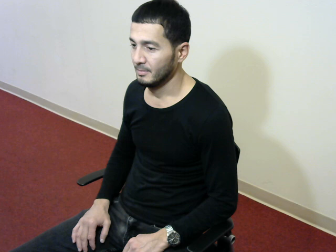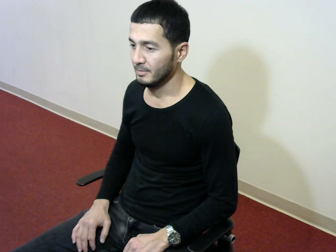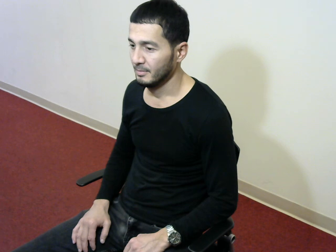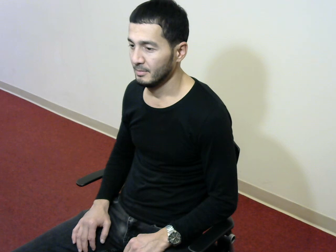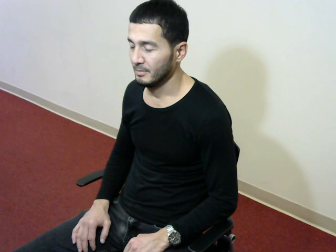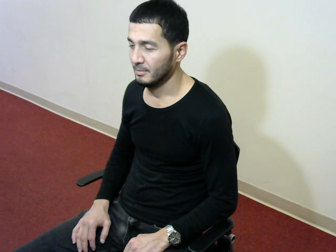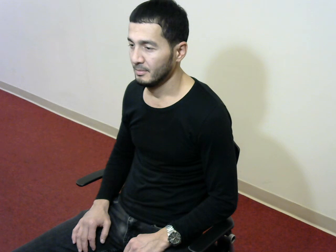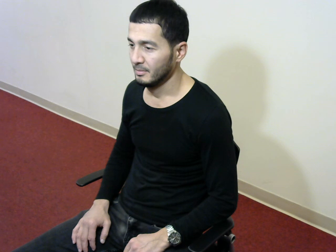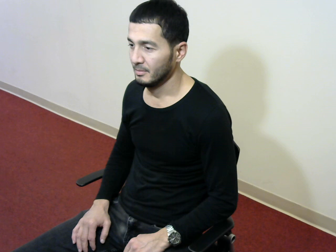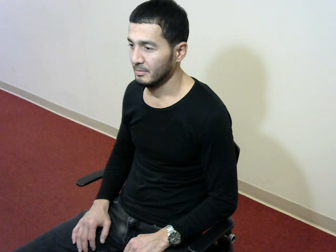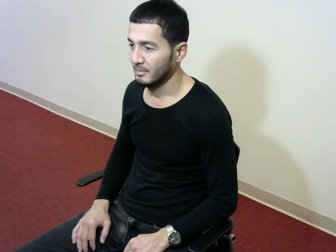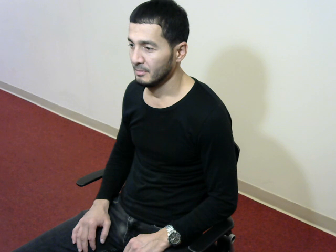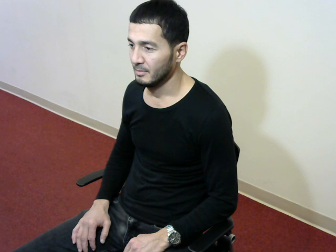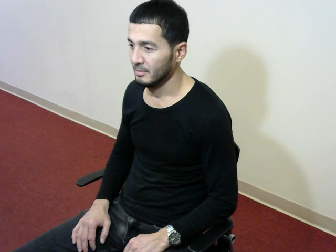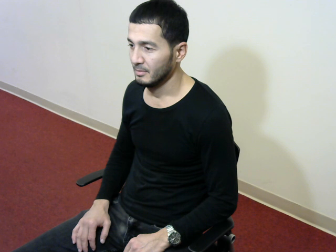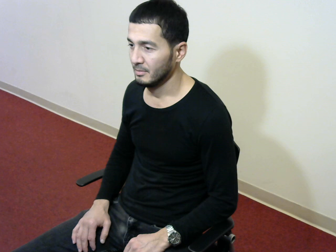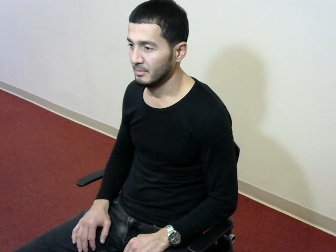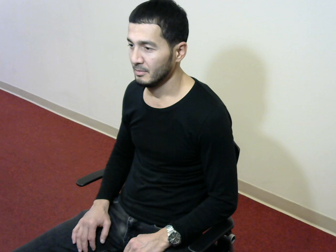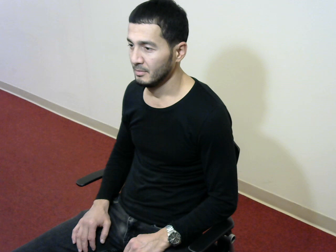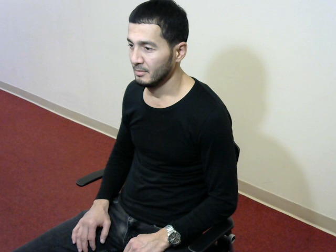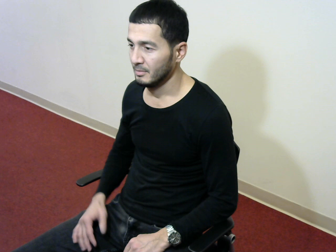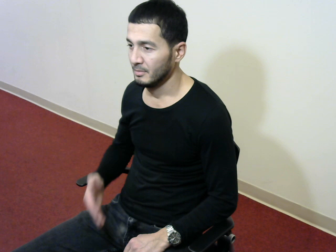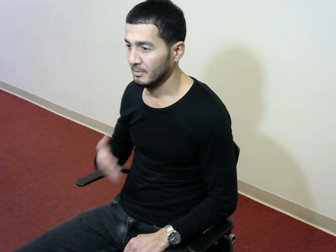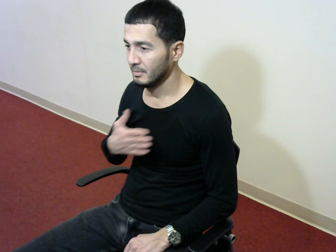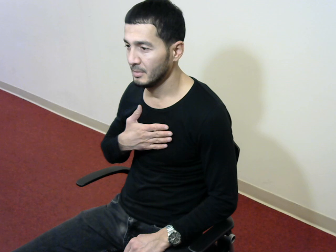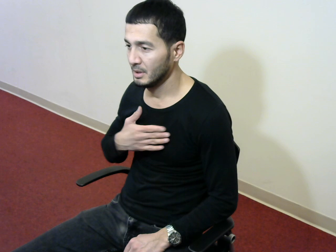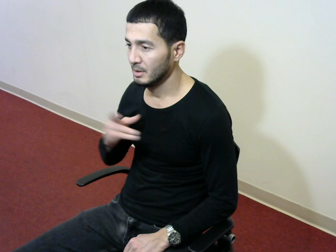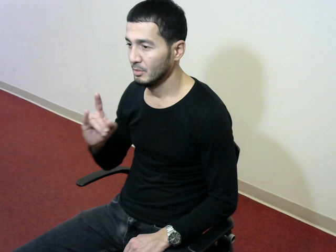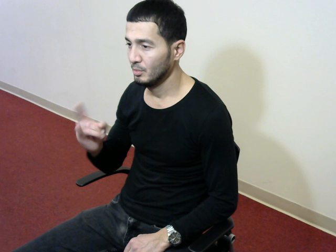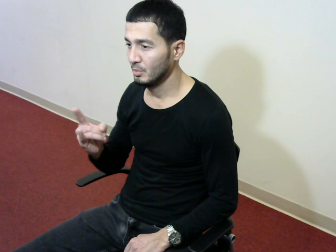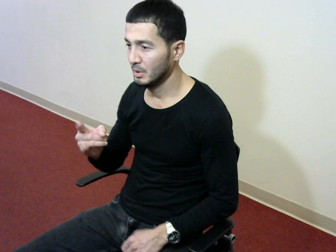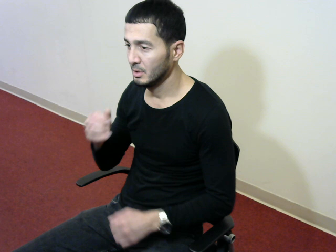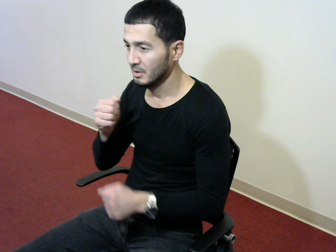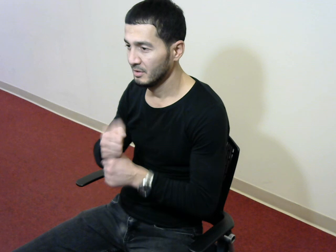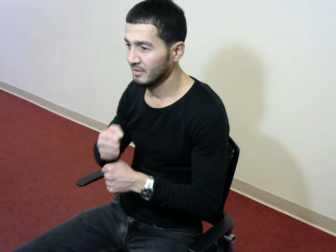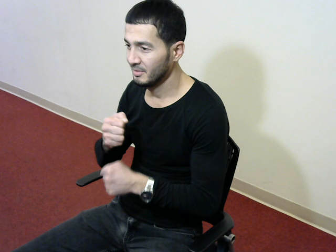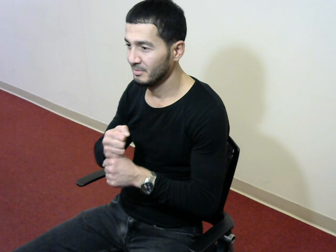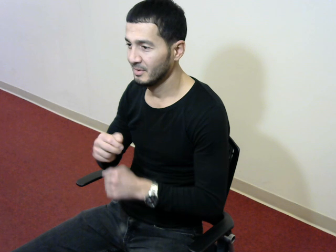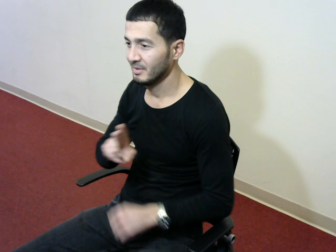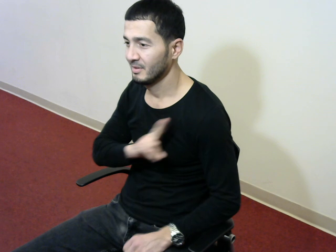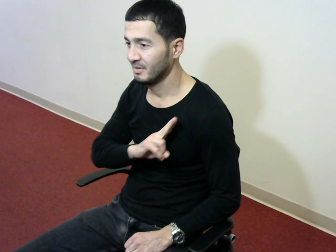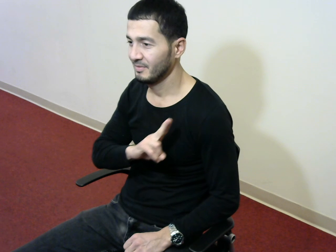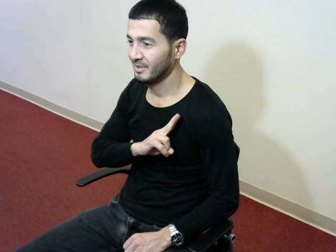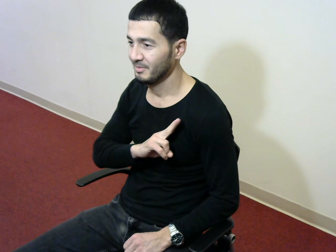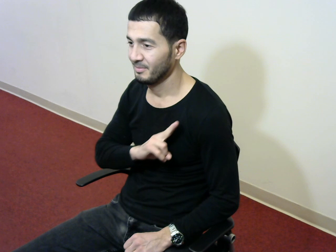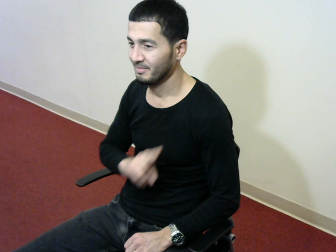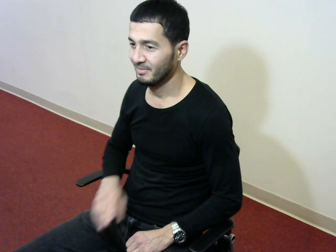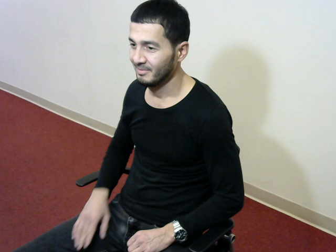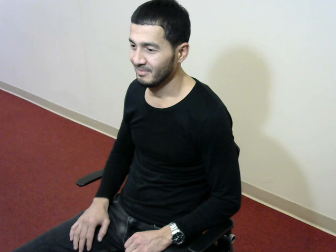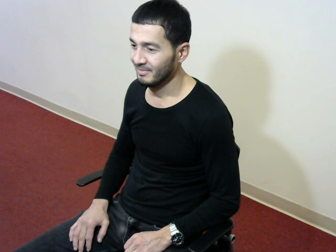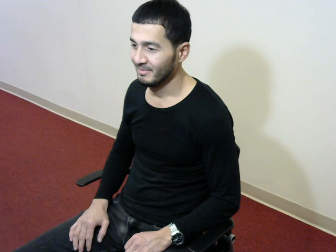Mən uşaqlarla işləməyi sevirəm